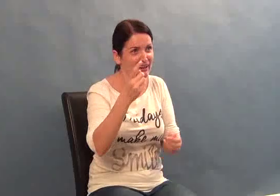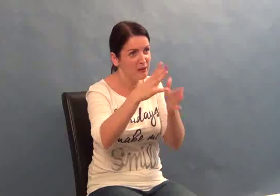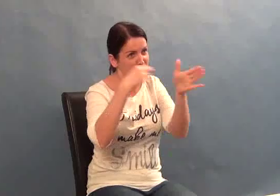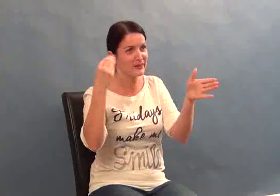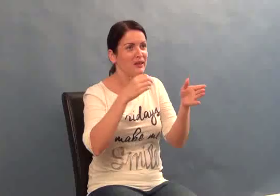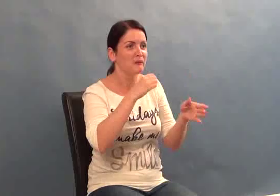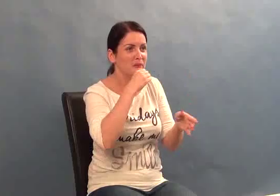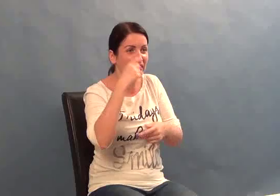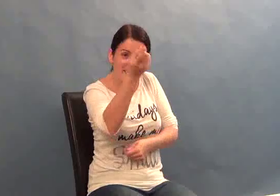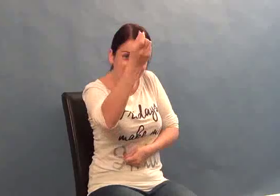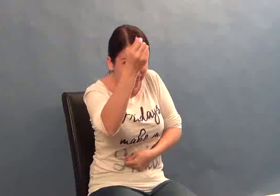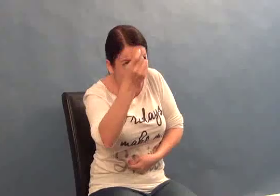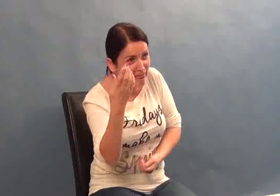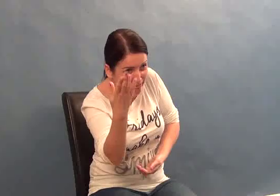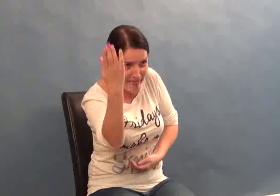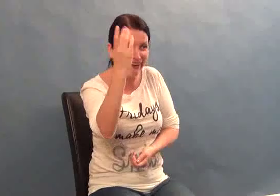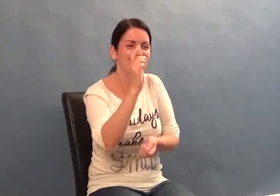Naśladował gest babci pokazując "nie wolno".